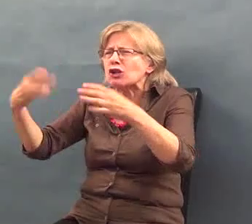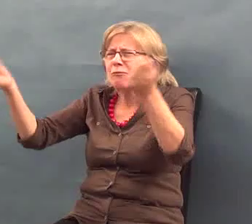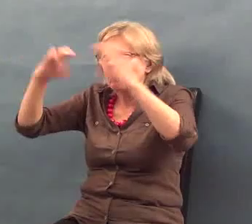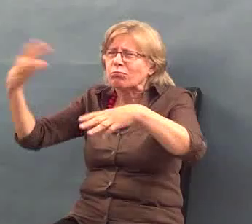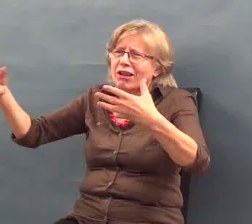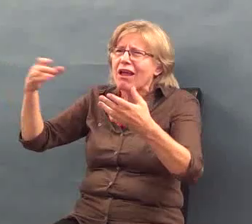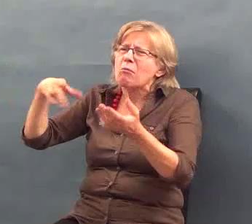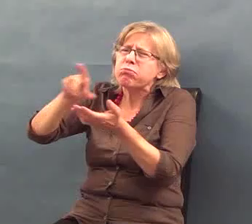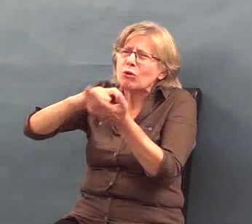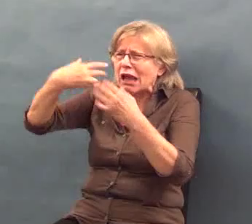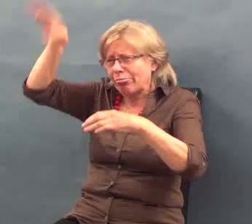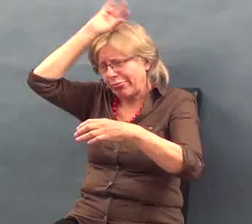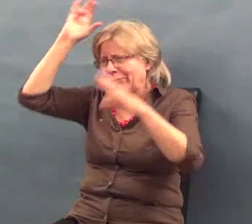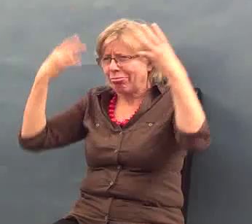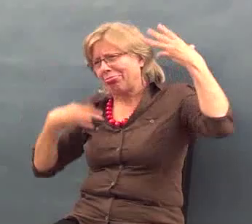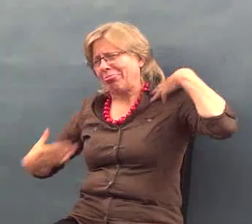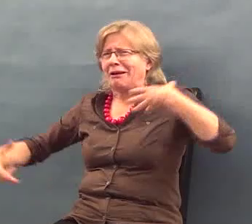Kot miał teraz na sobie różne śmieci.